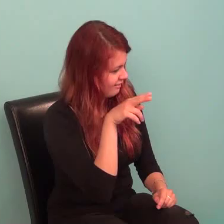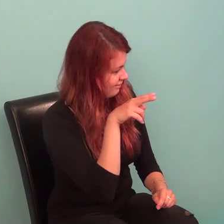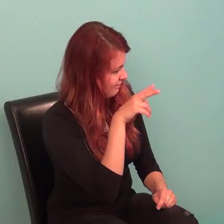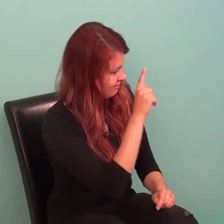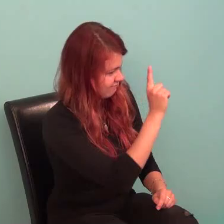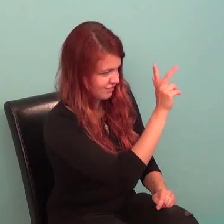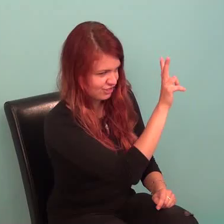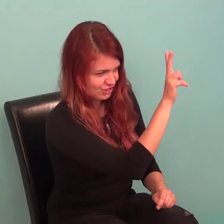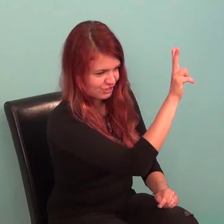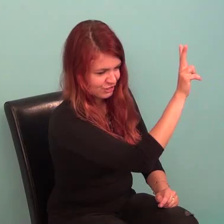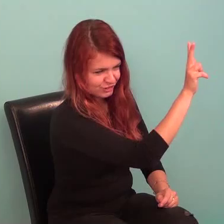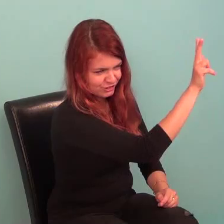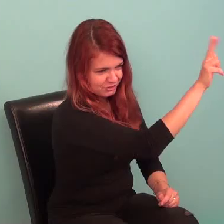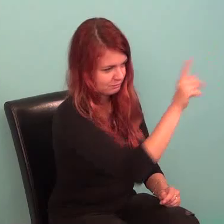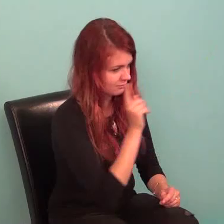Trzej chłopcy odchodzą w siną dal.